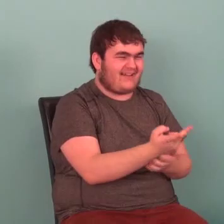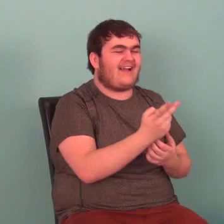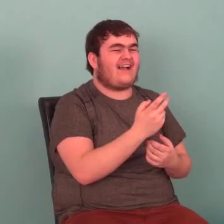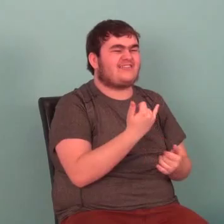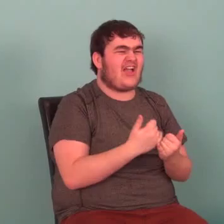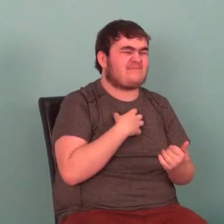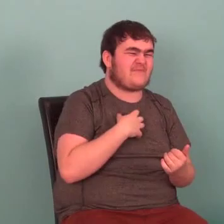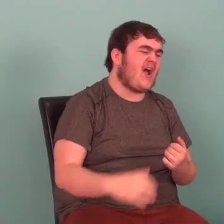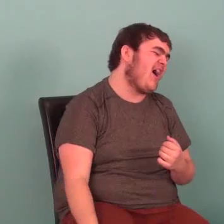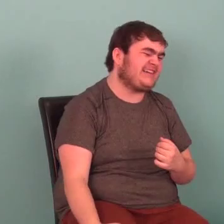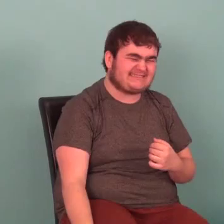Boli go noga.